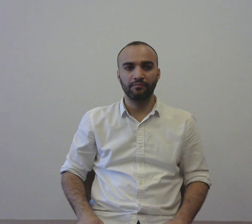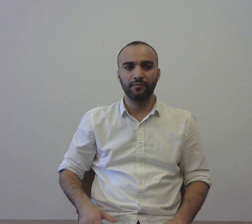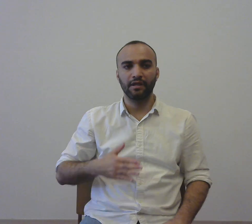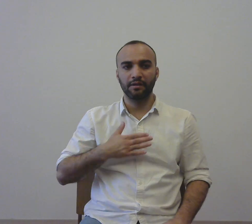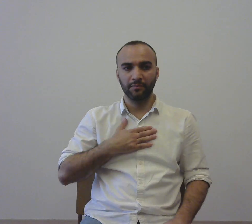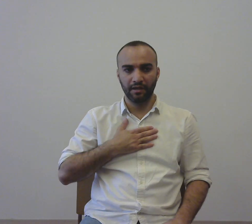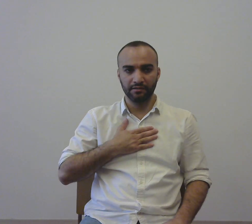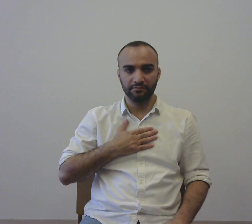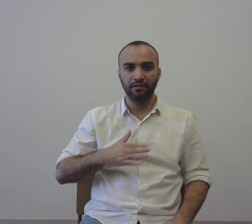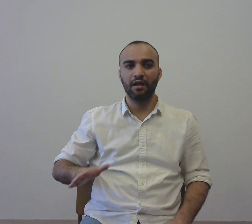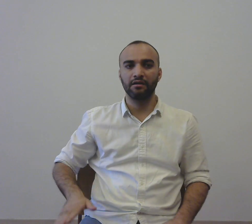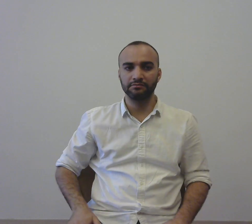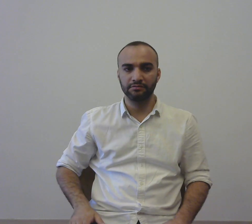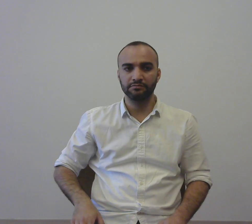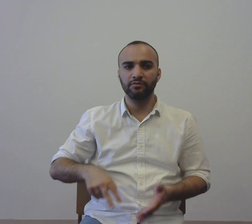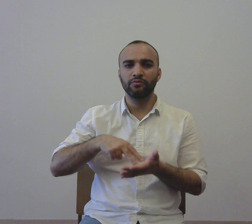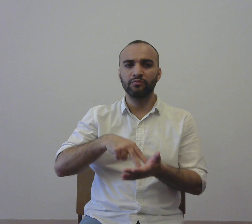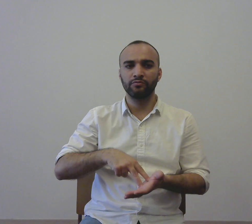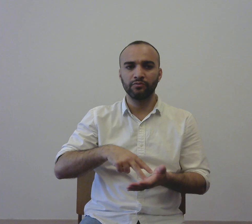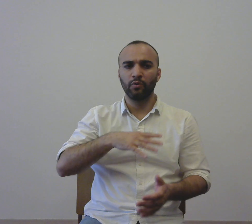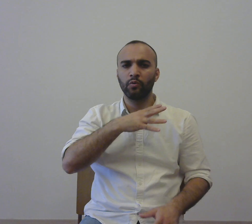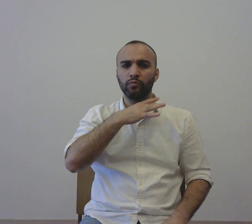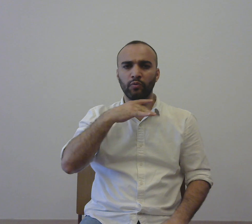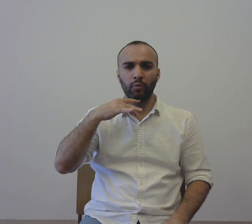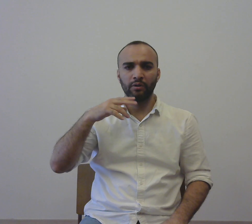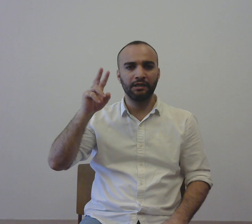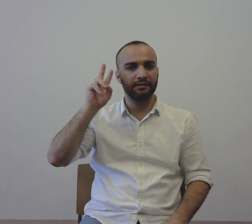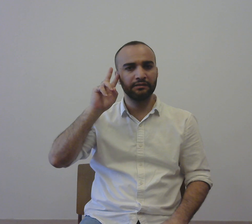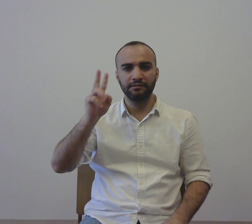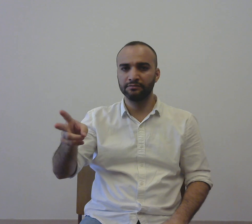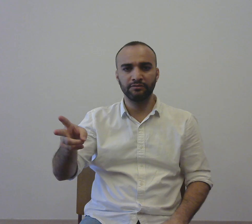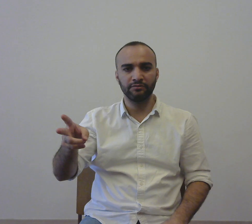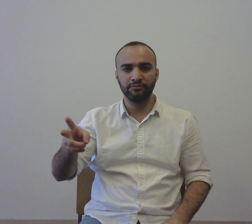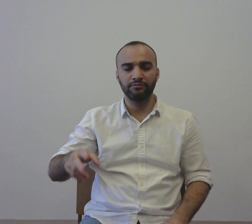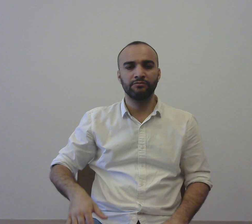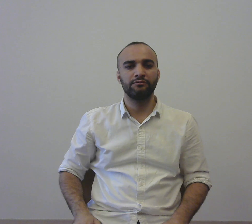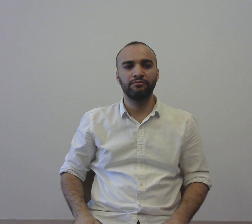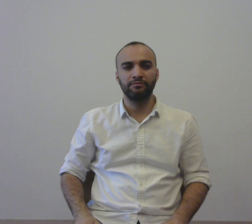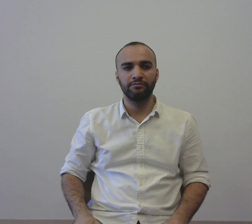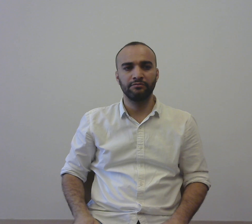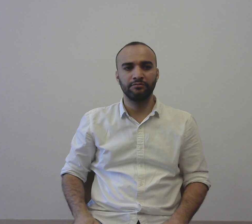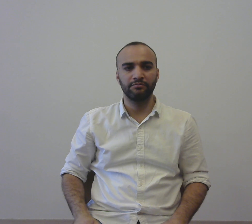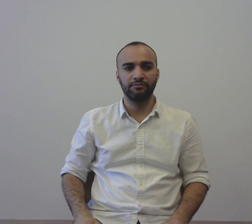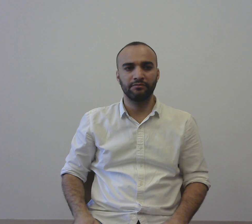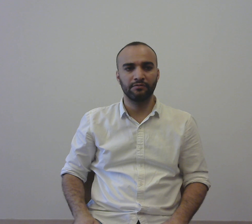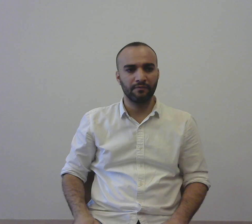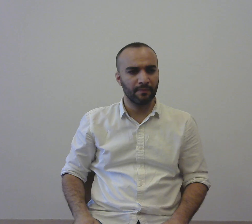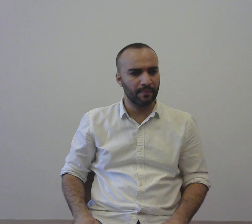Mən ayaq üstə çox dura bilmirəm